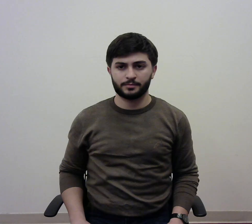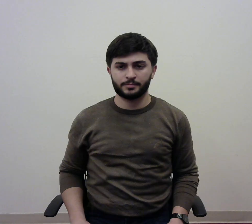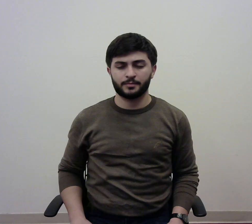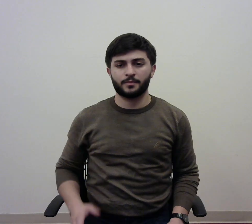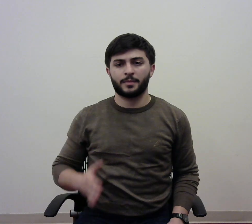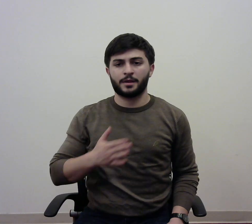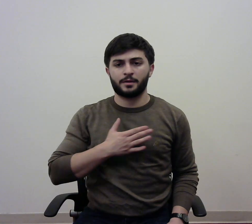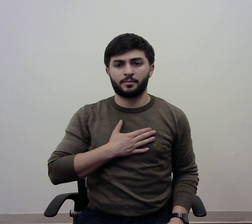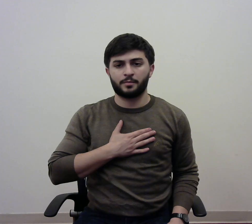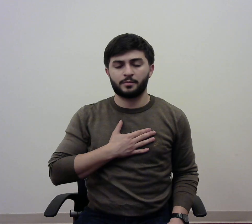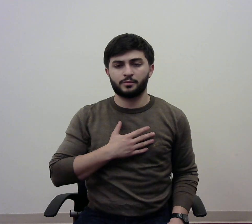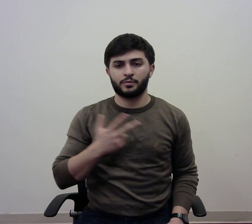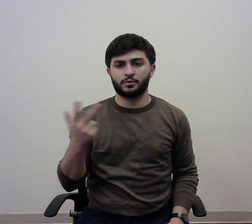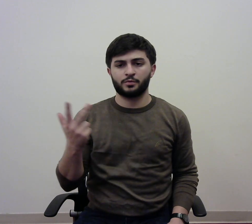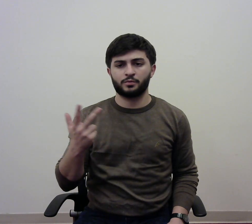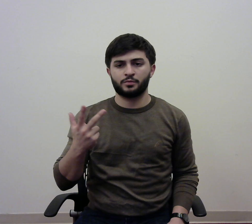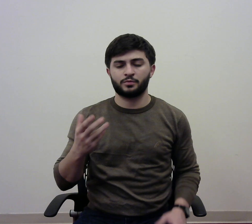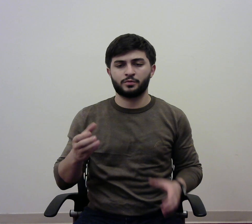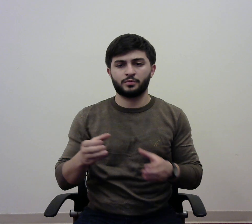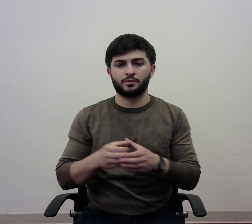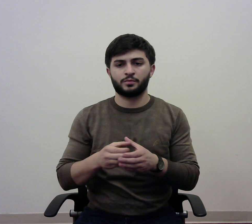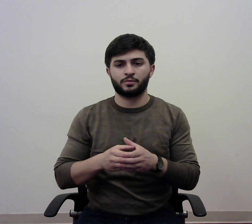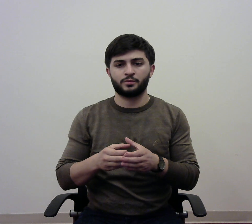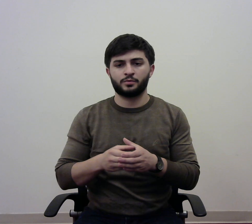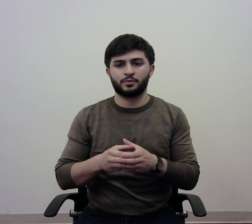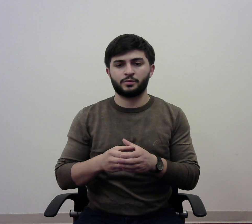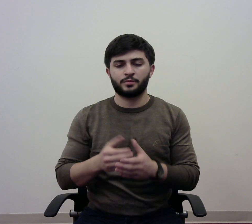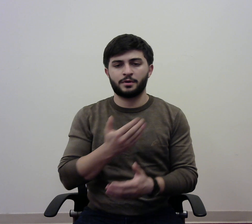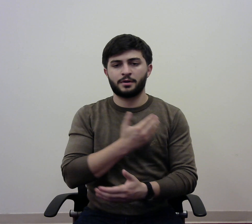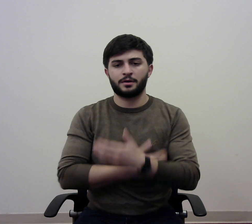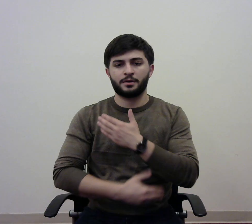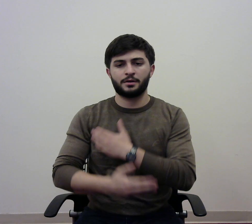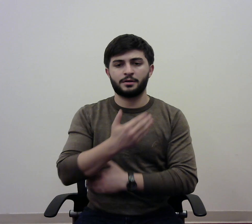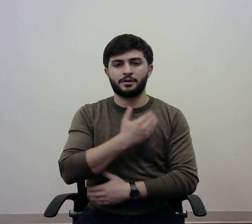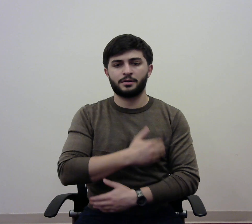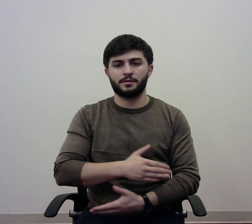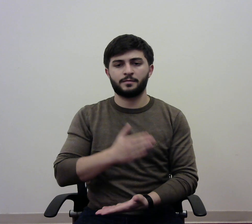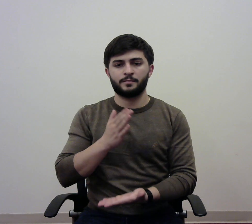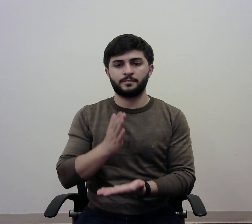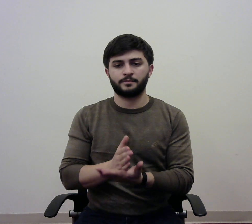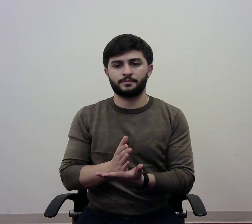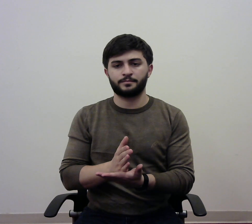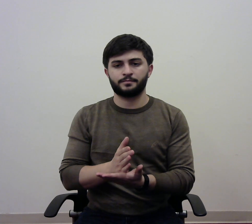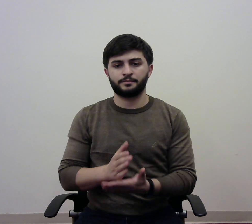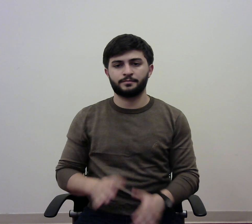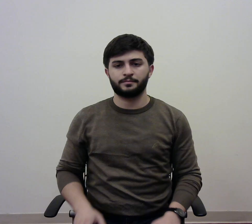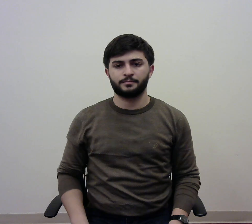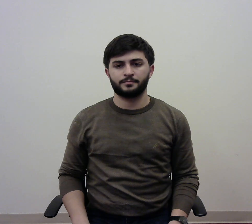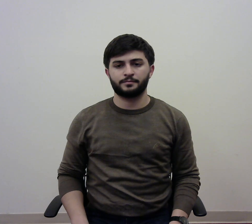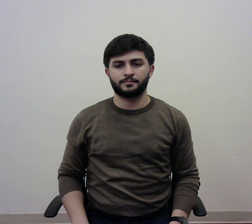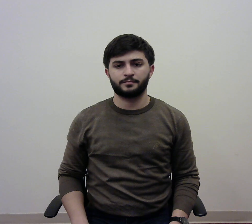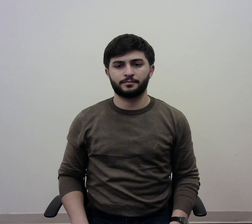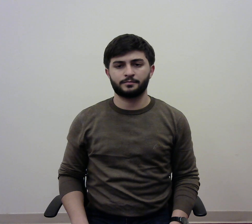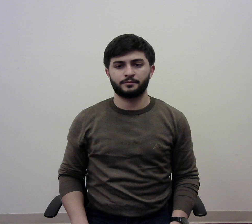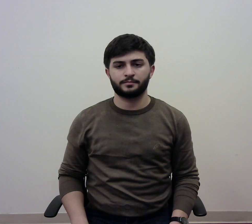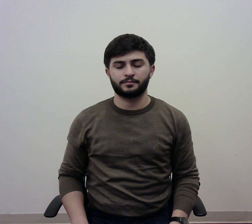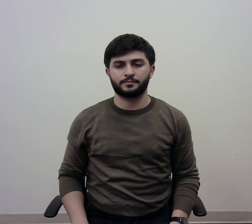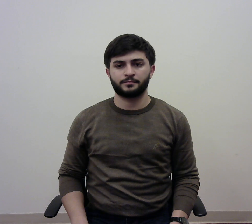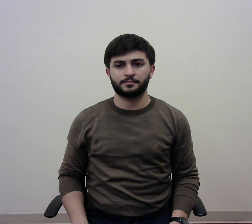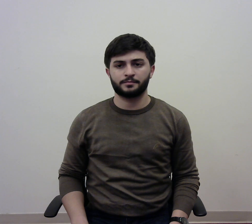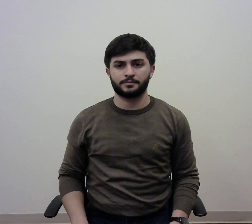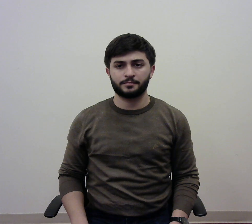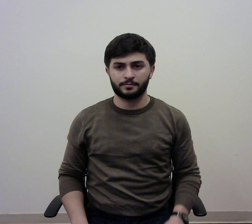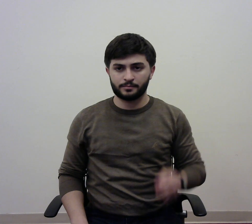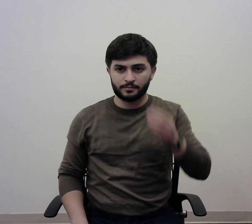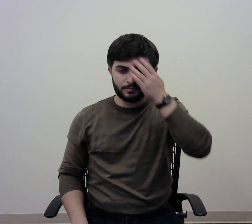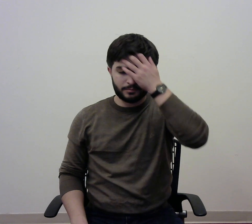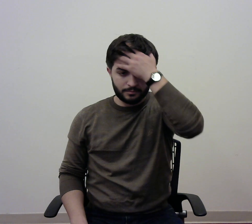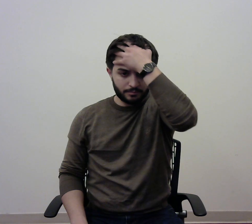Mənim üçünücü dərəcə əlilliyim var